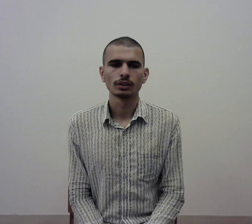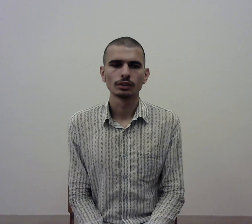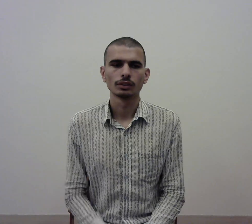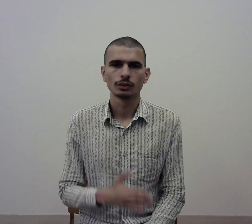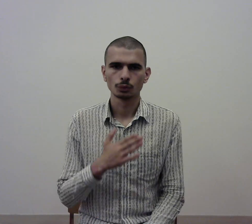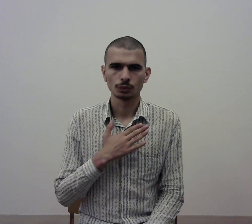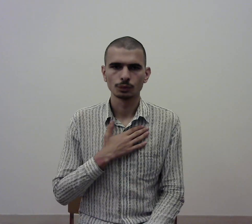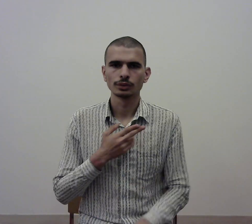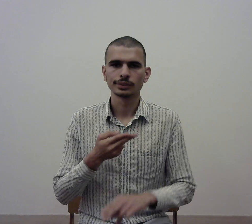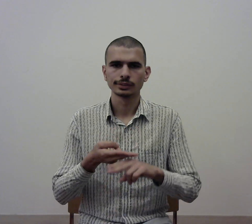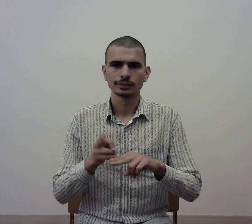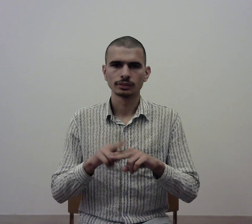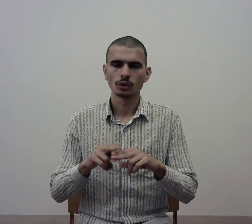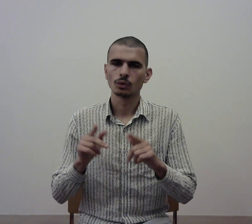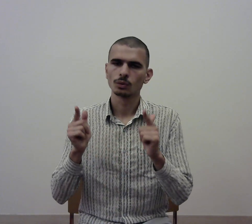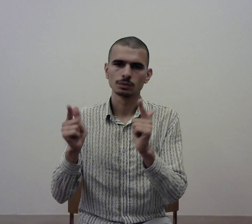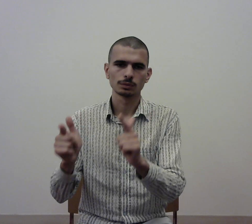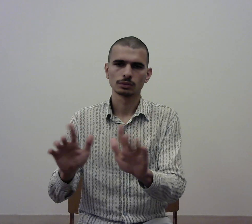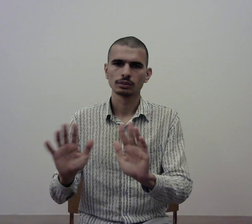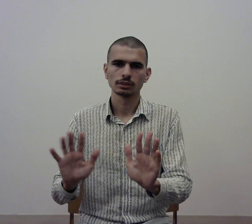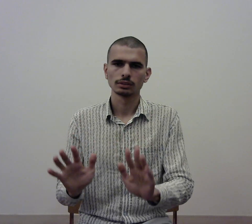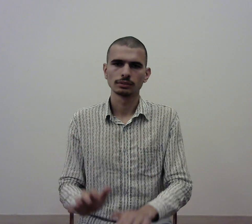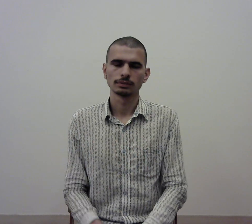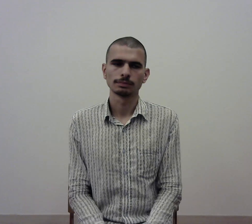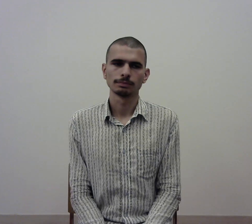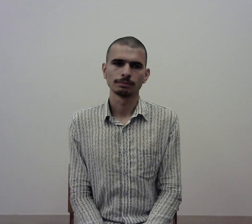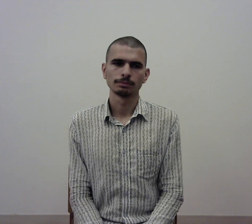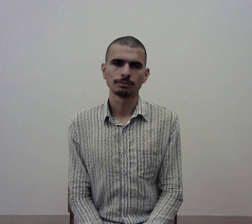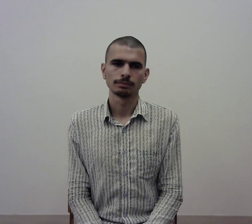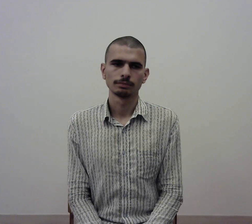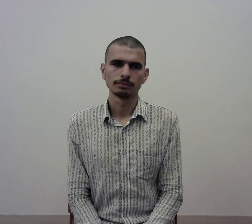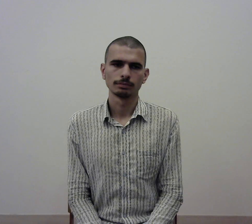Mən bununla razı deyiləm